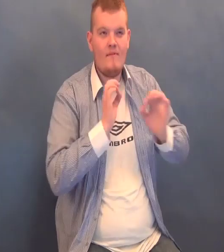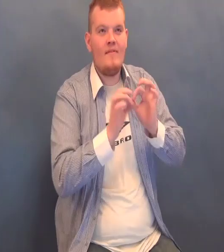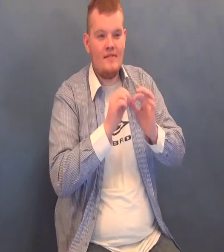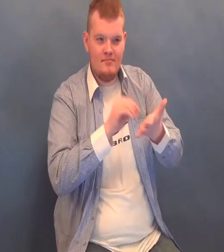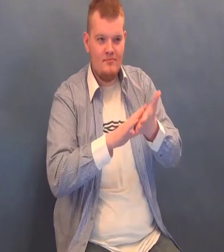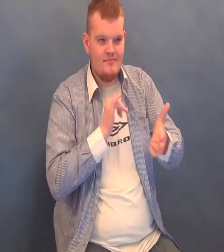Razem pójdziemy na imprezę.